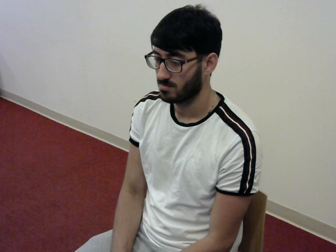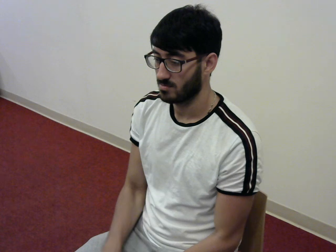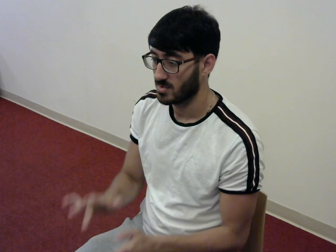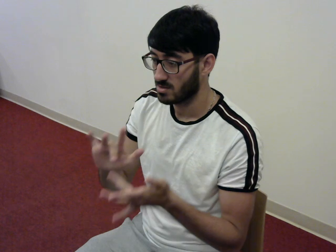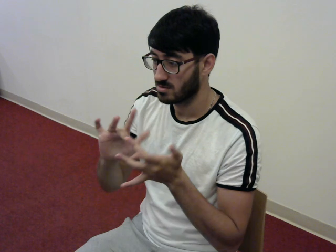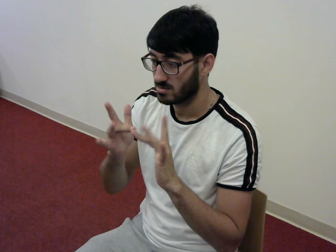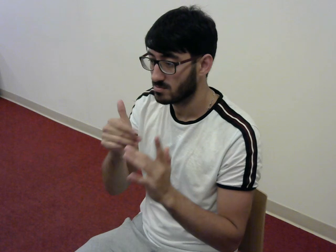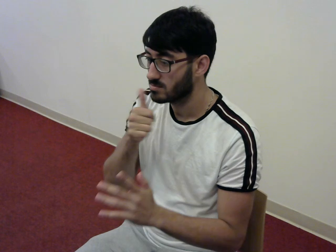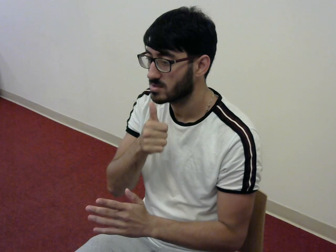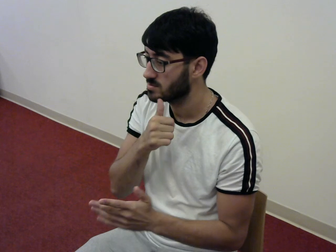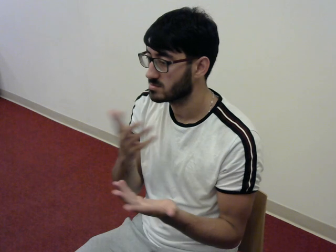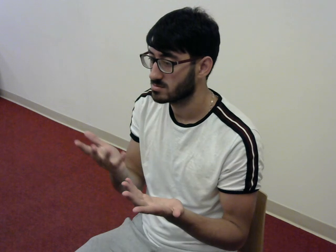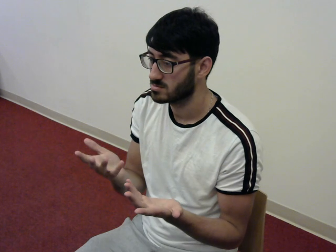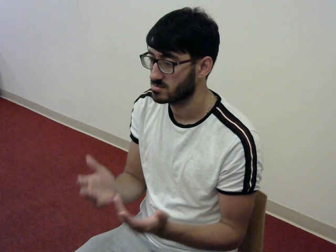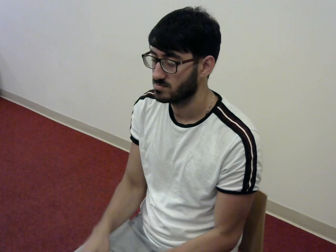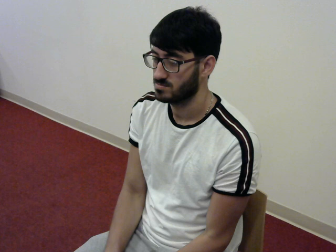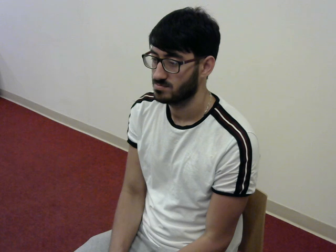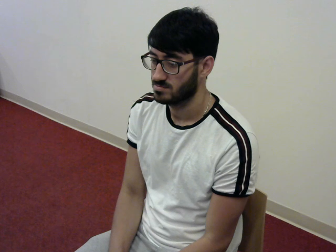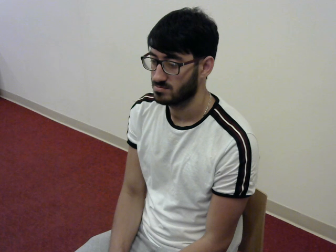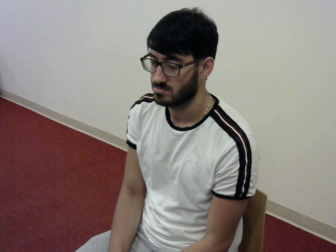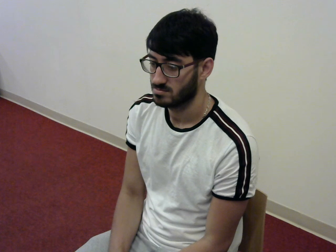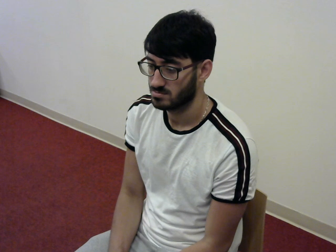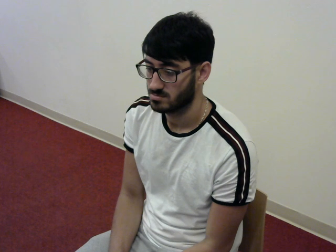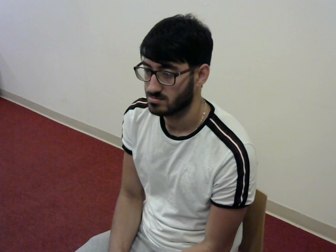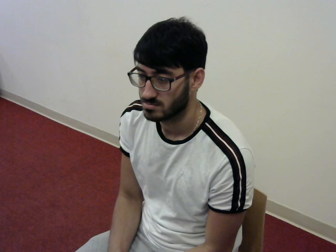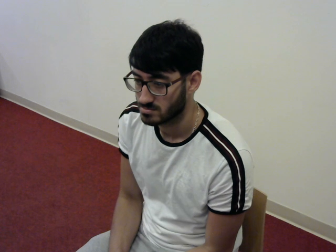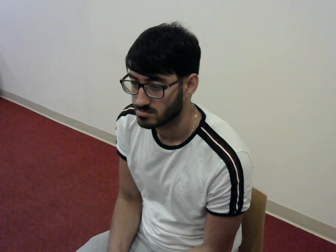WiFi-ın parolu nədir?